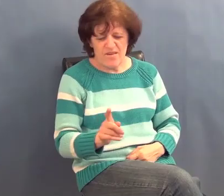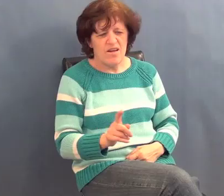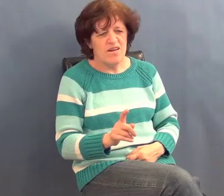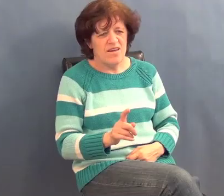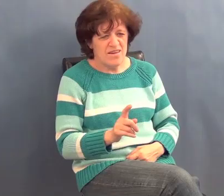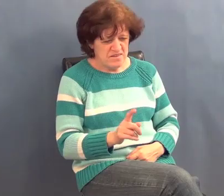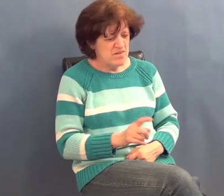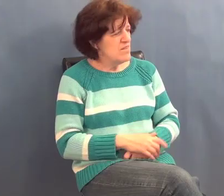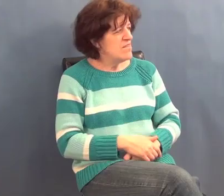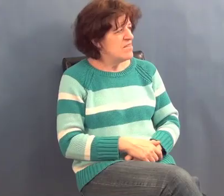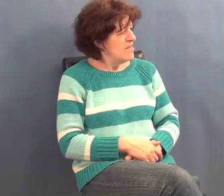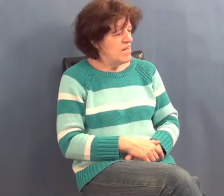Nie wolno.